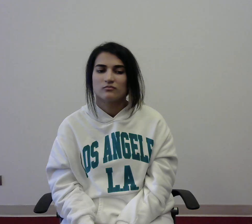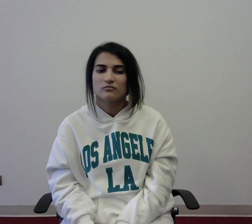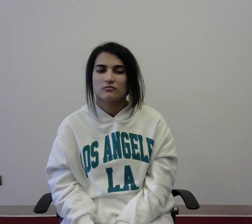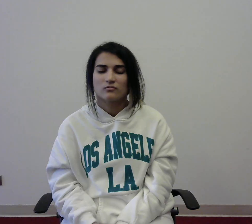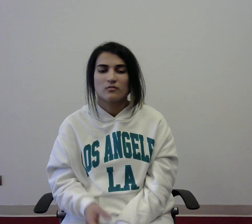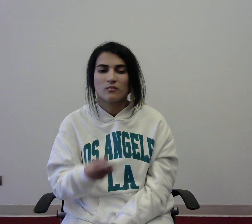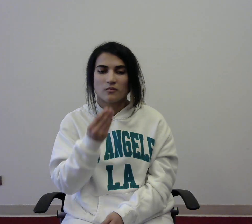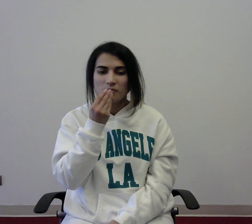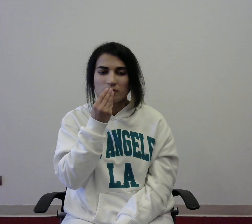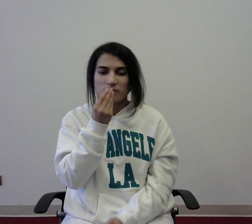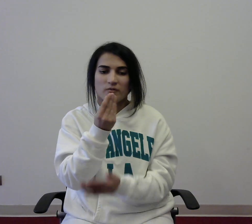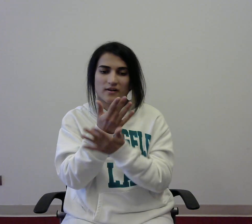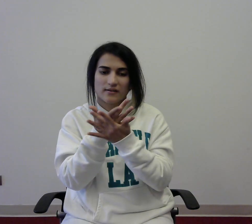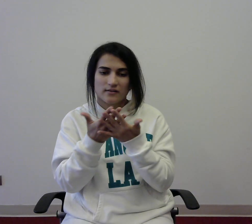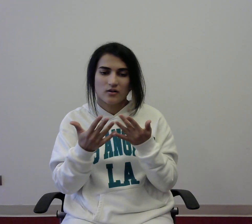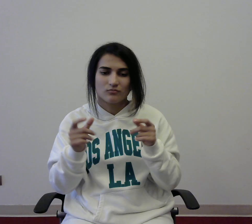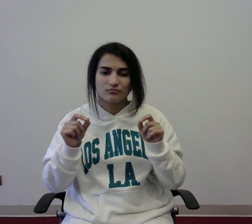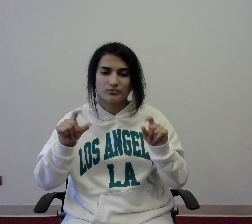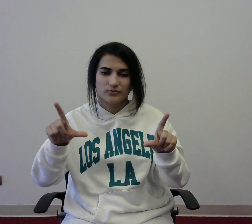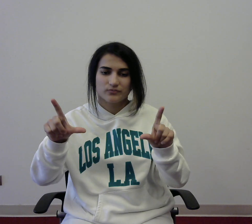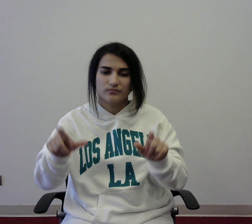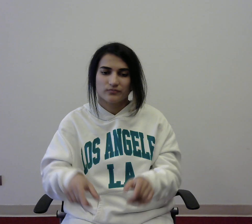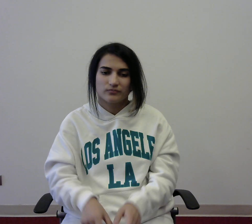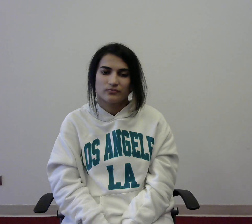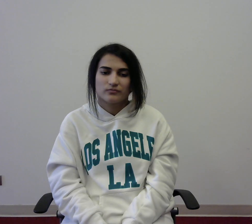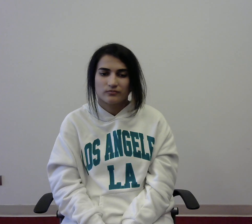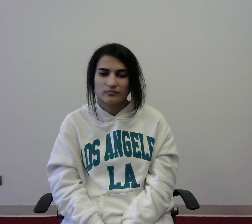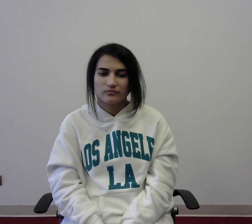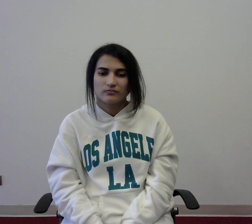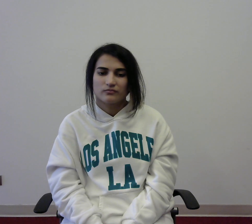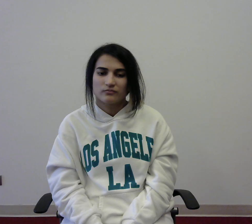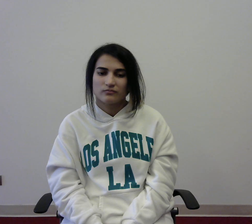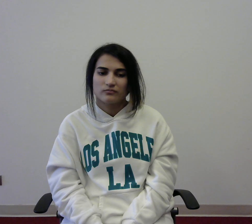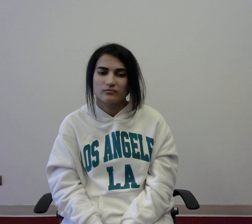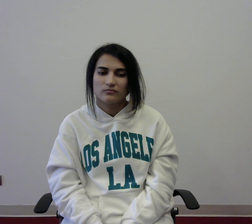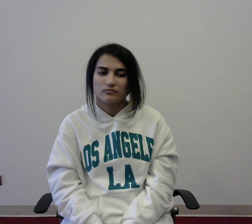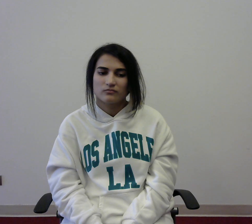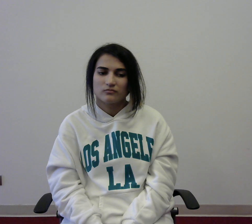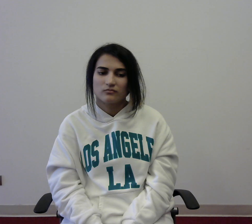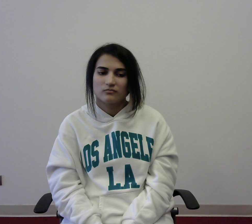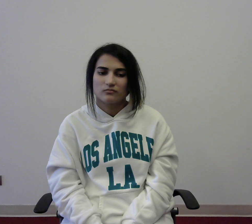Ərzaq bahalaşıb